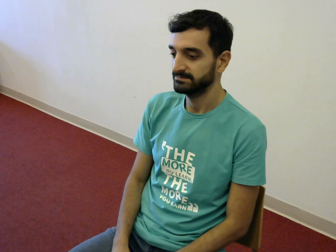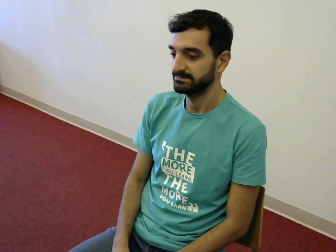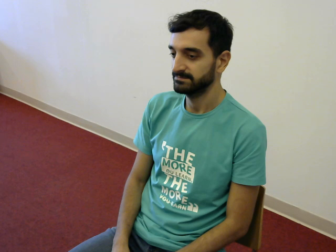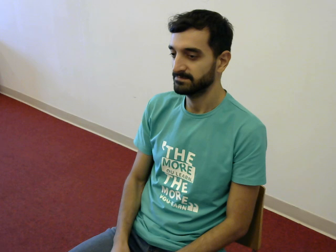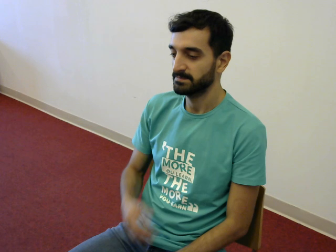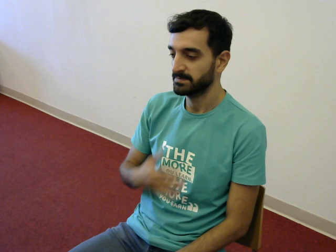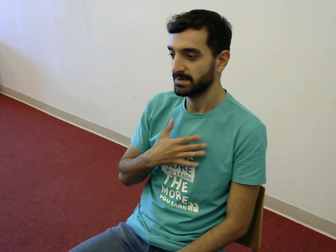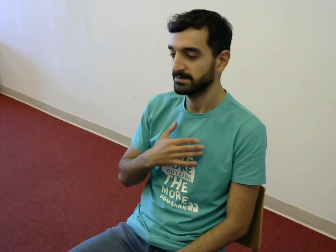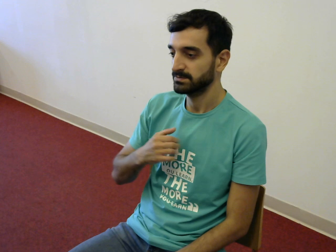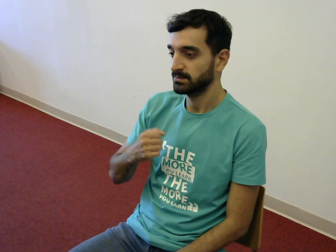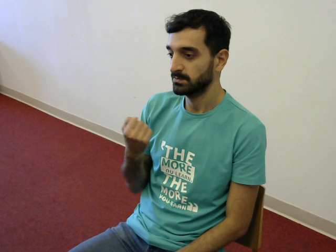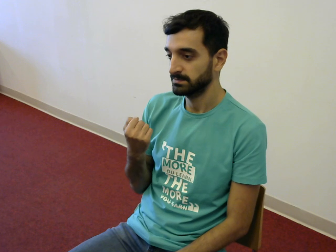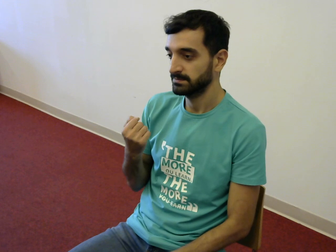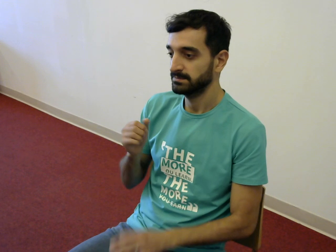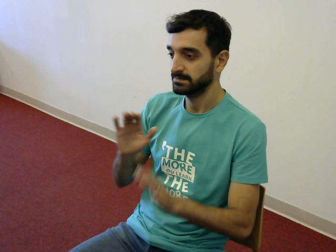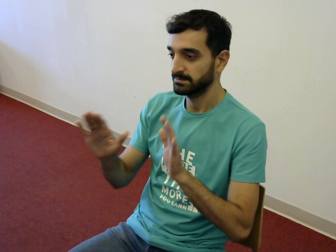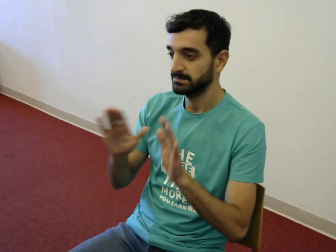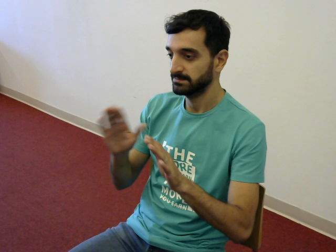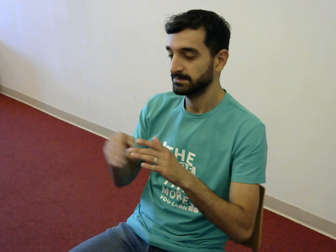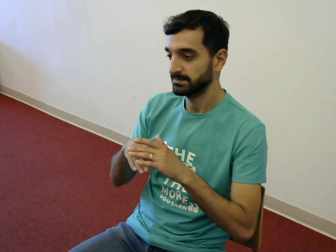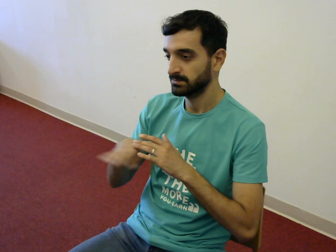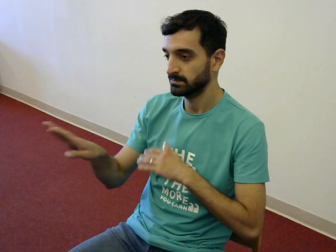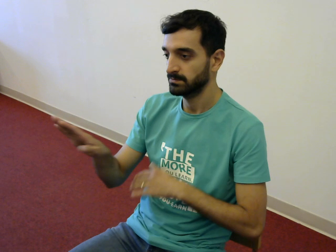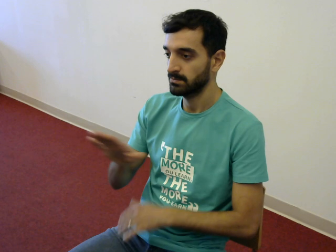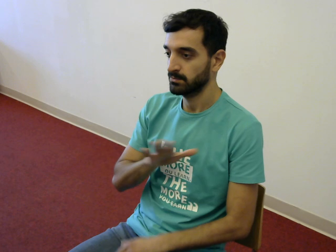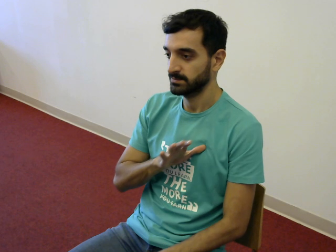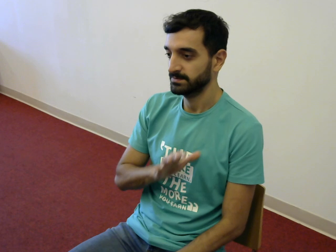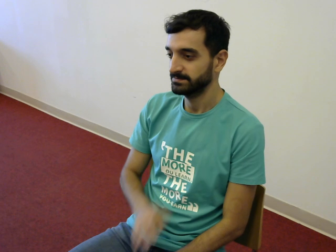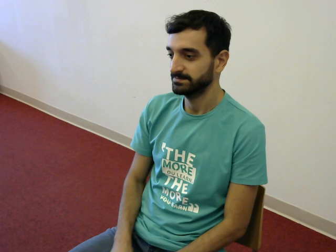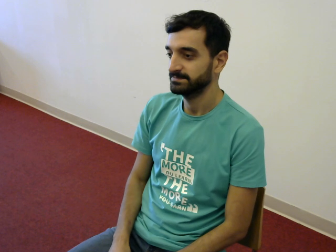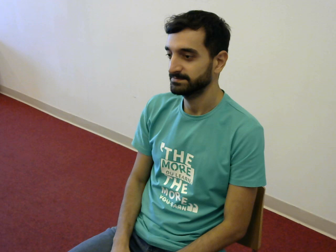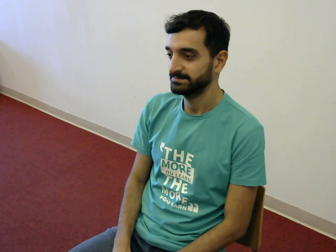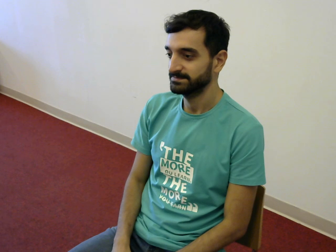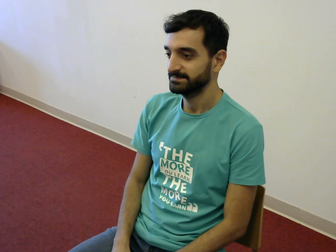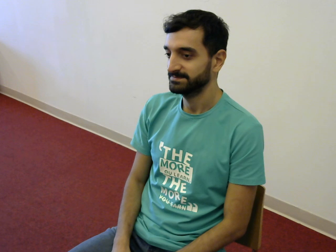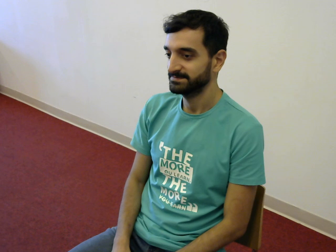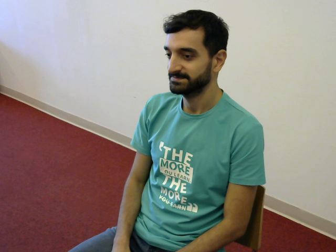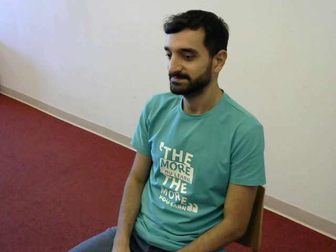Mənim dostumla sərgiyə getmişdim